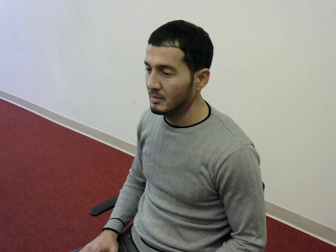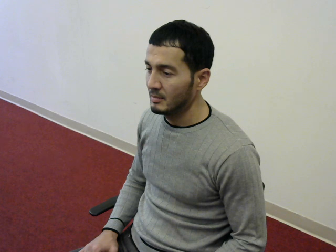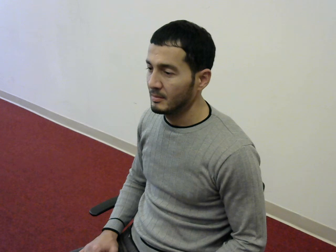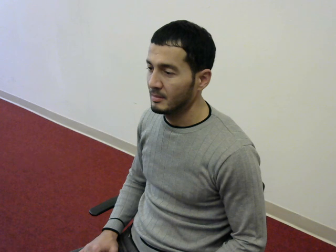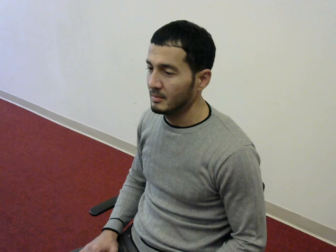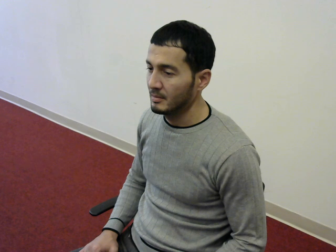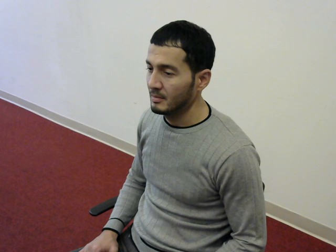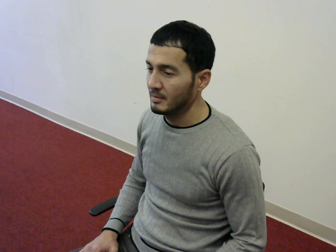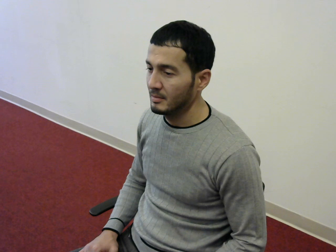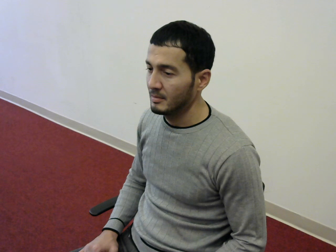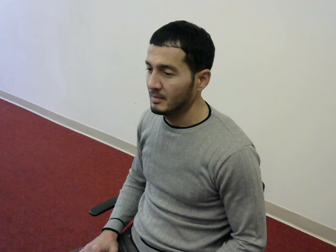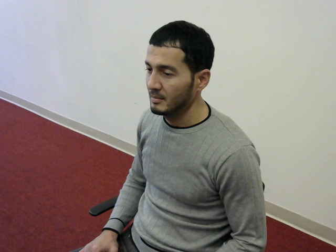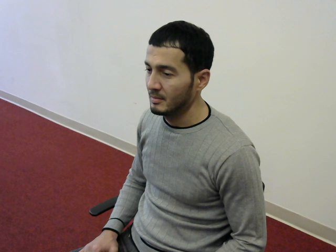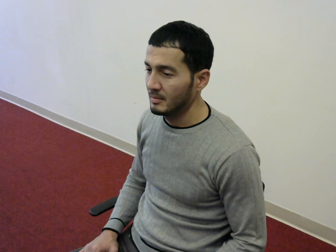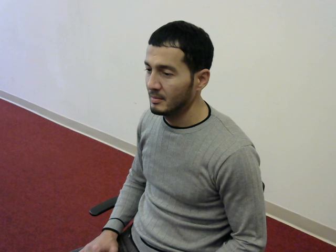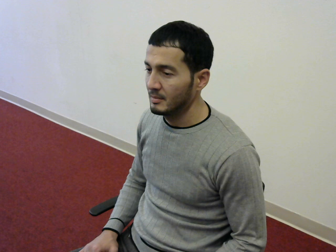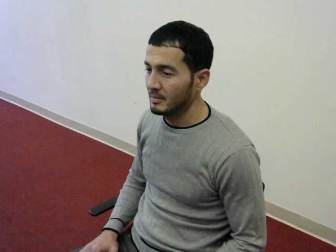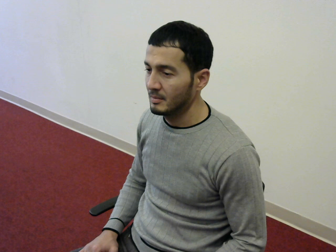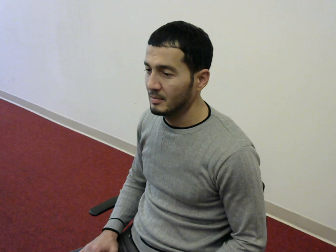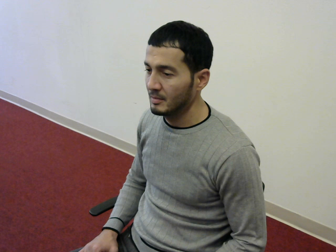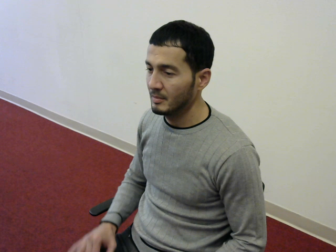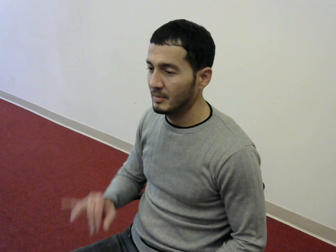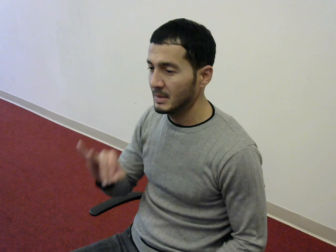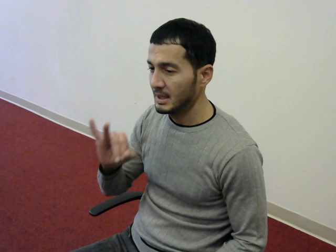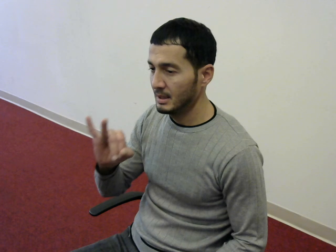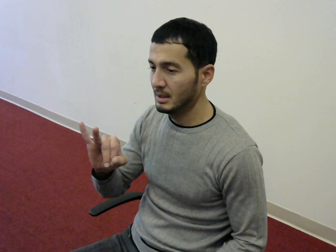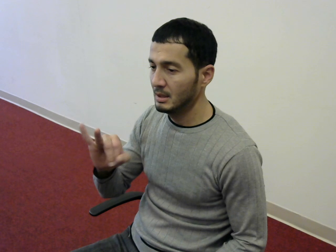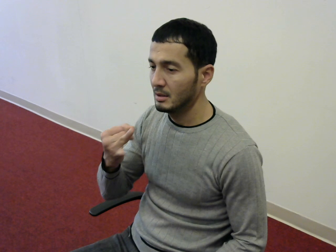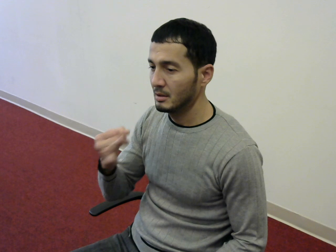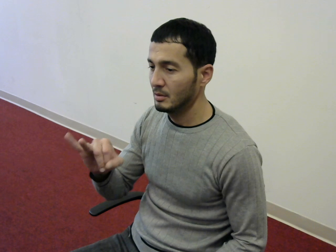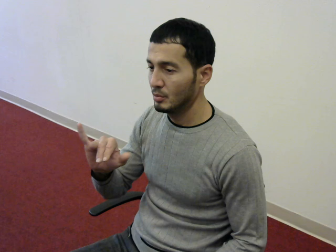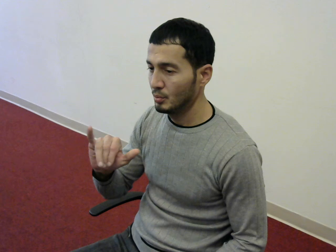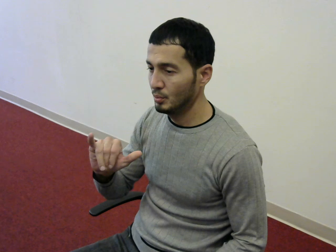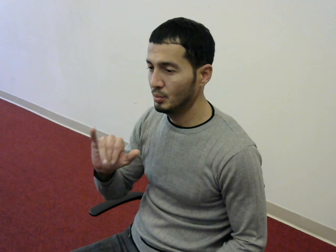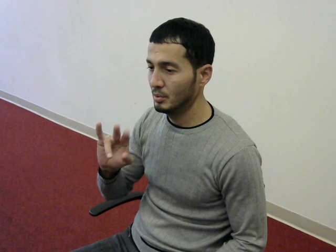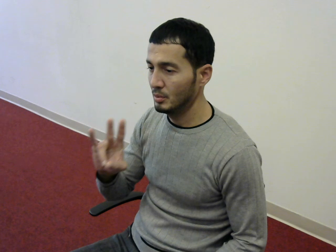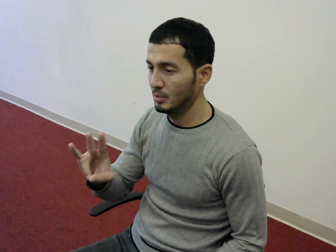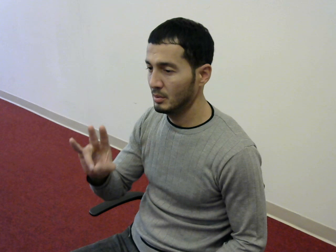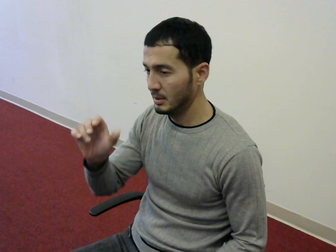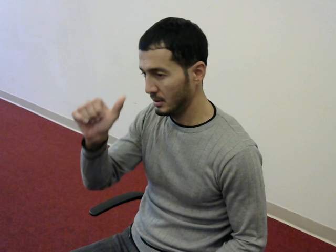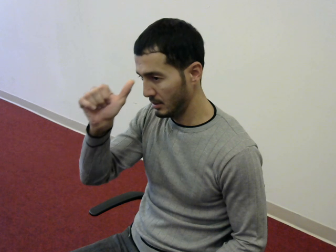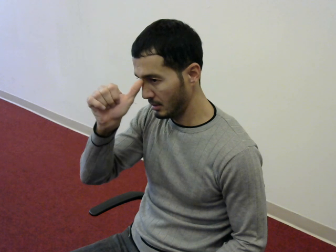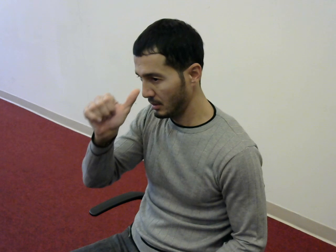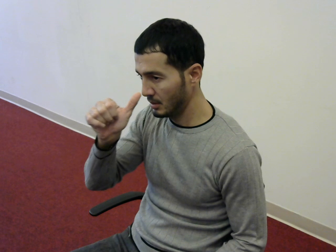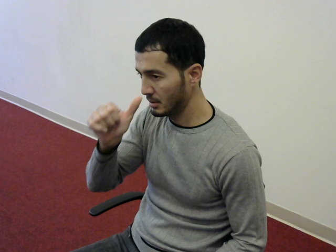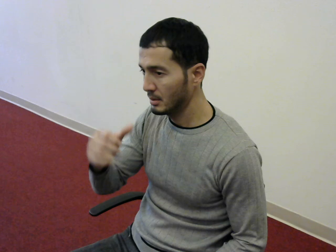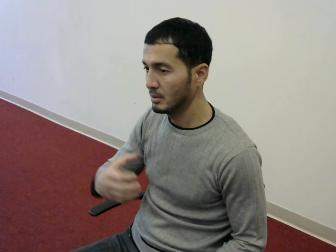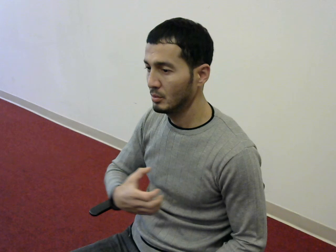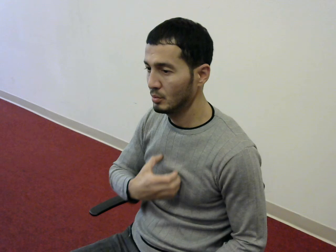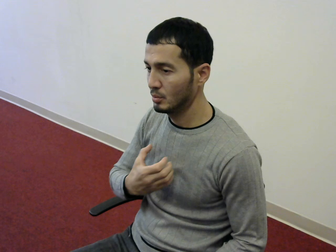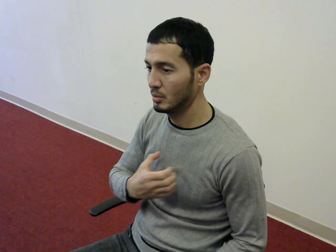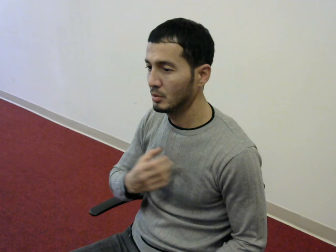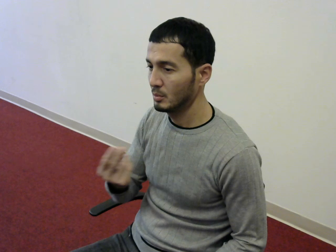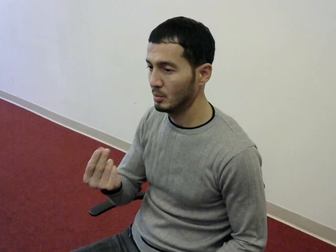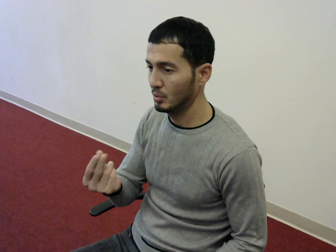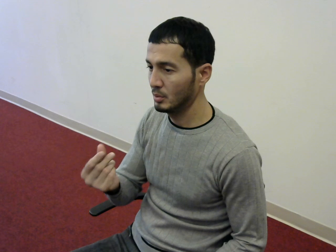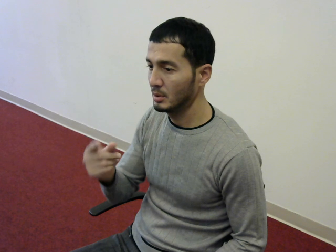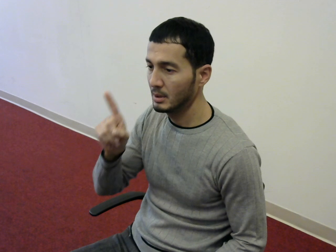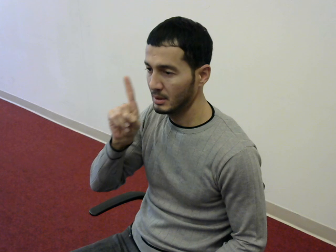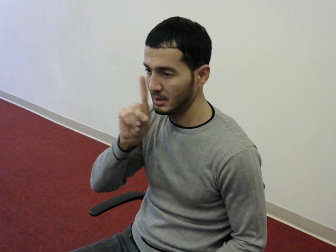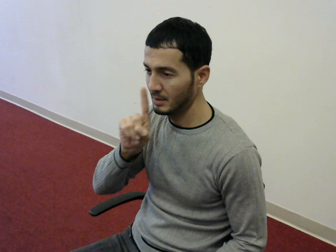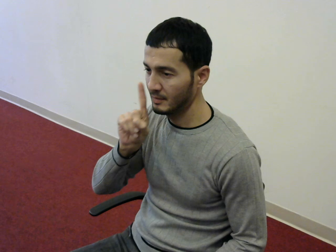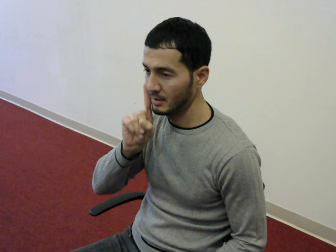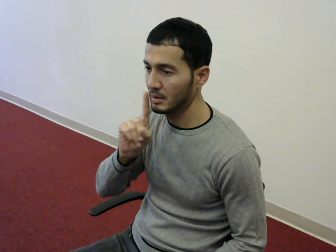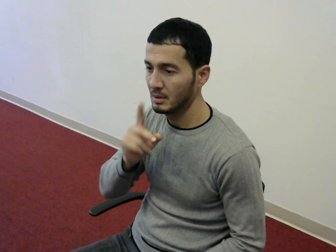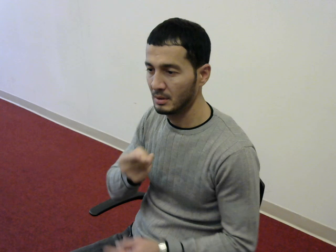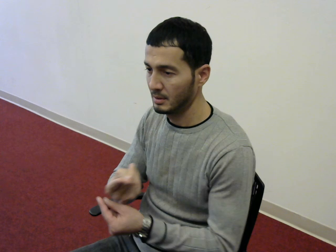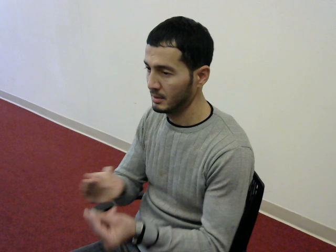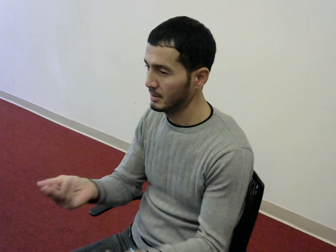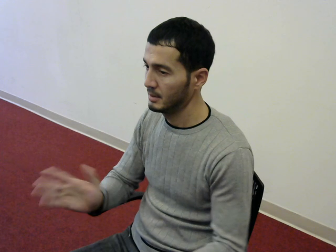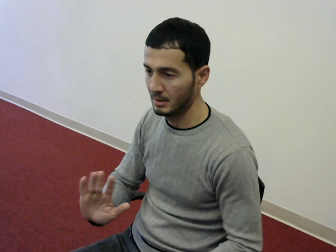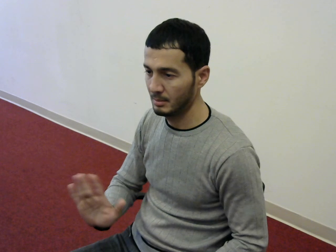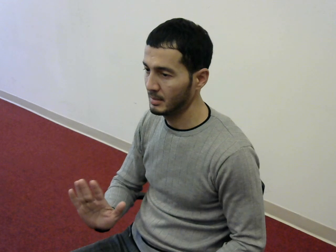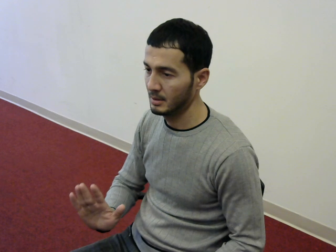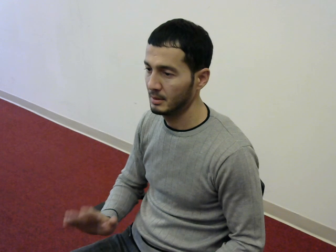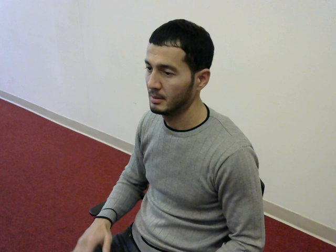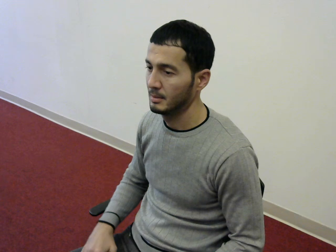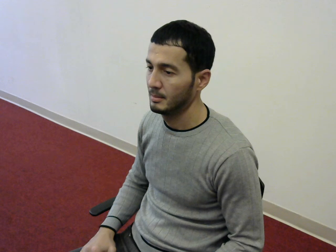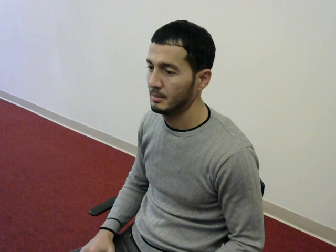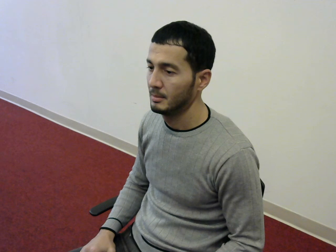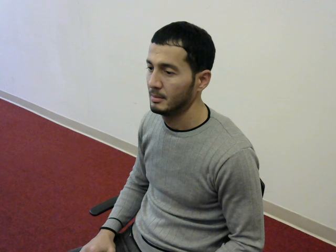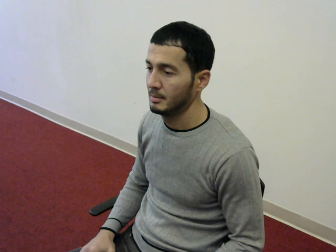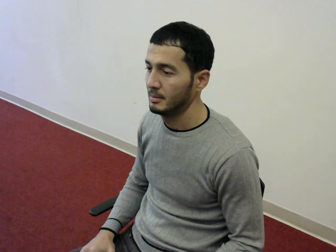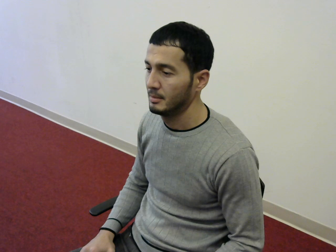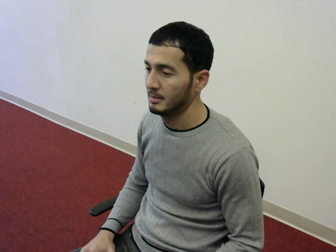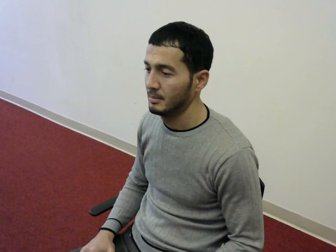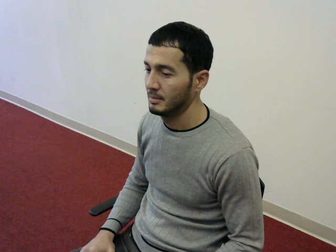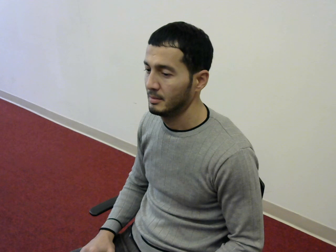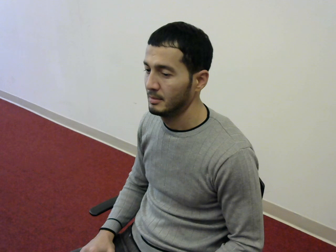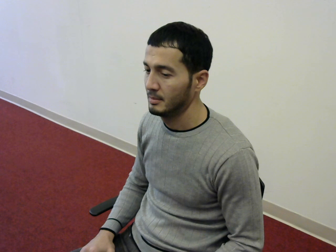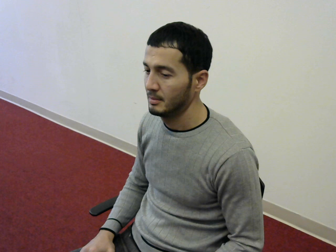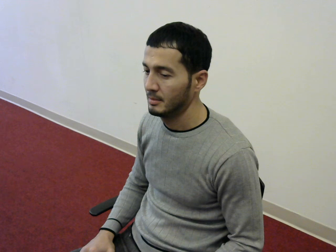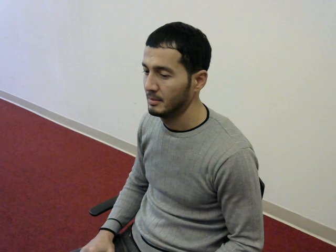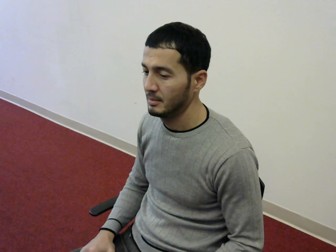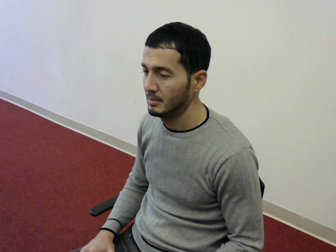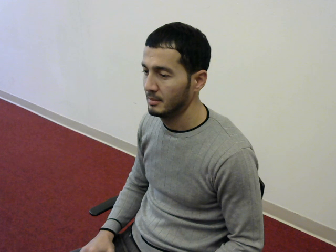İyun ayının sosial müavinətləri hələ ki, ödənilməyib